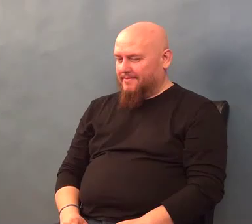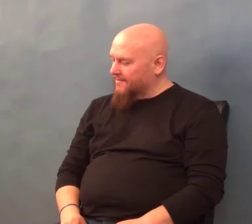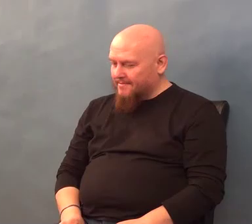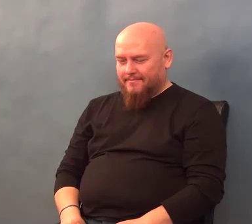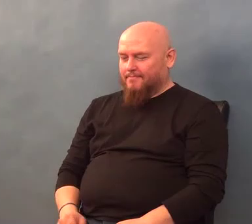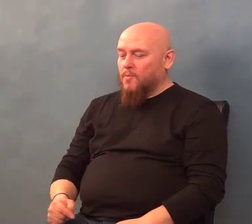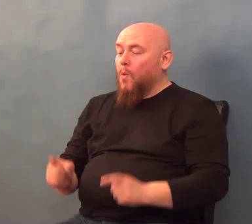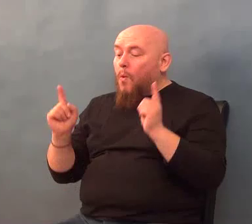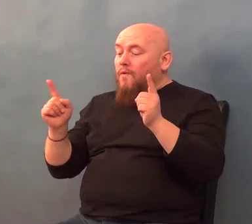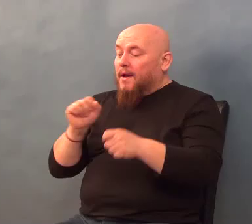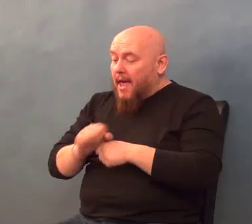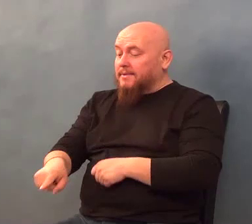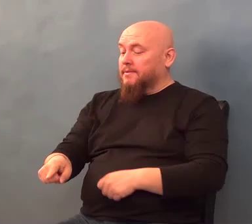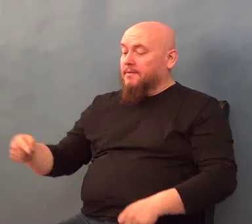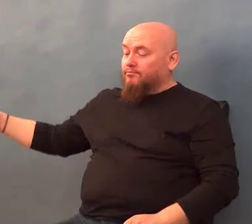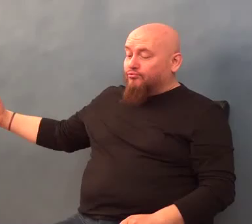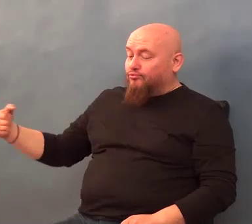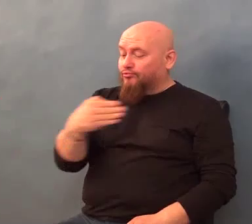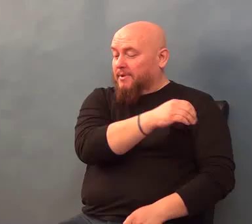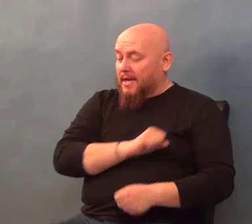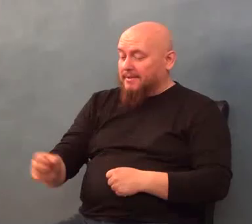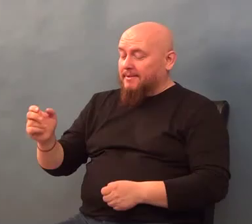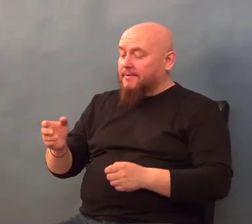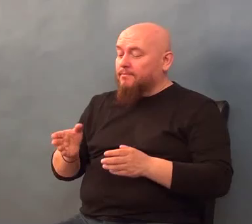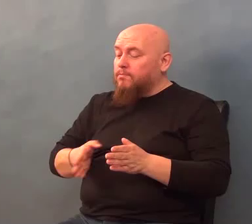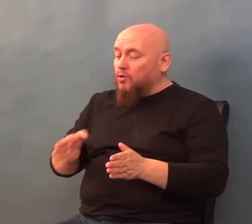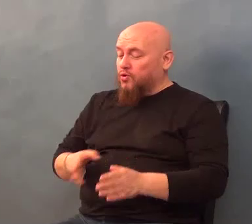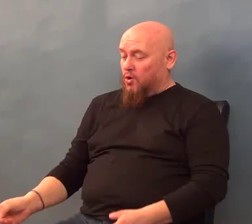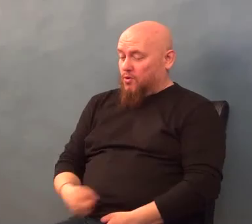Trzeba uważać, bo pociągi nadjeżdżają.